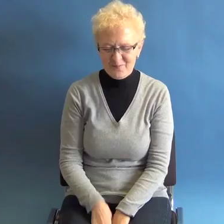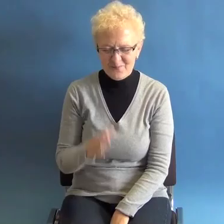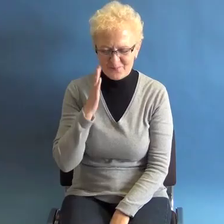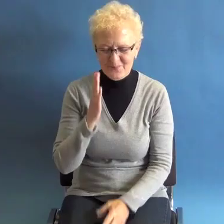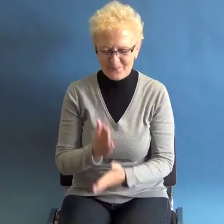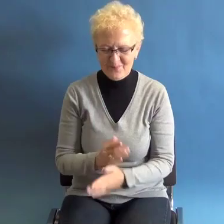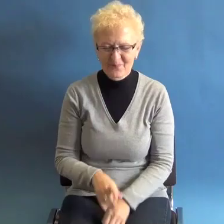Już wiem.